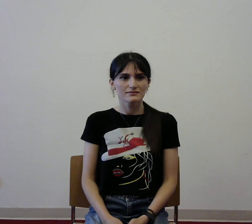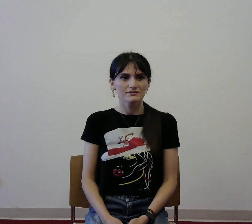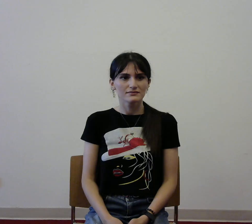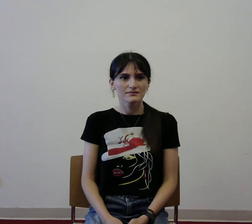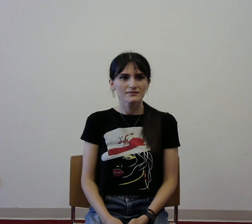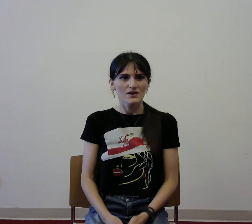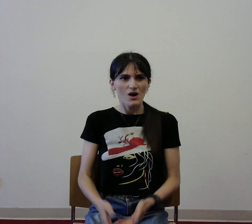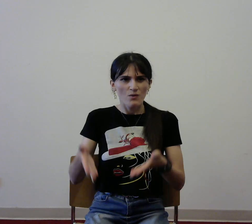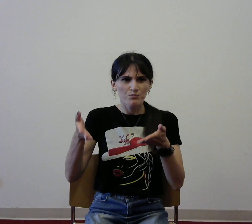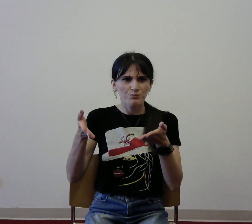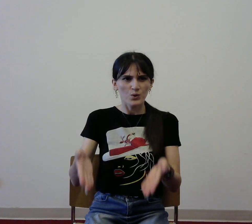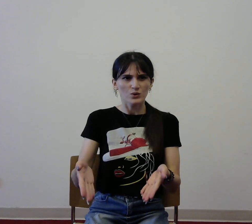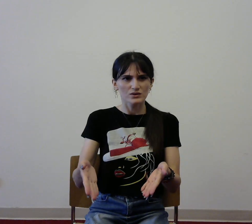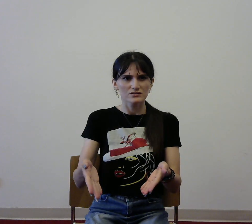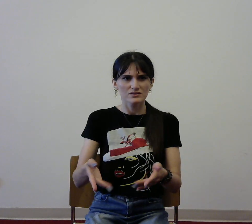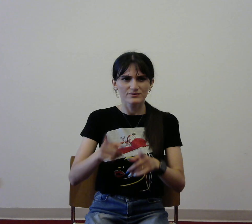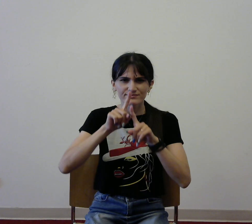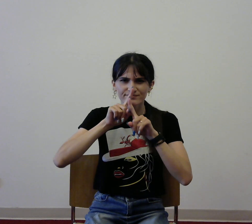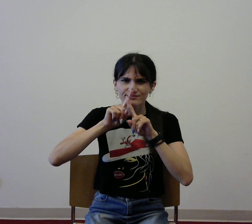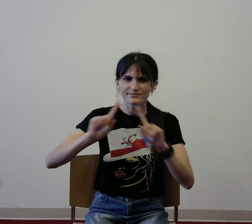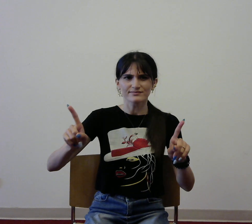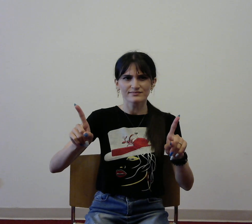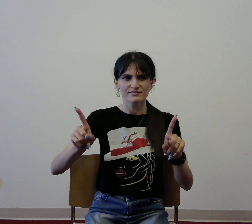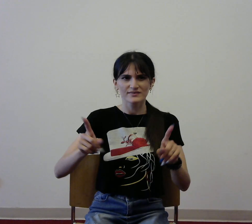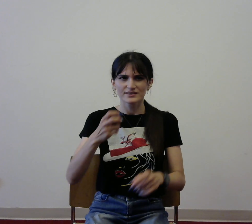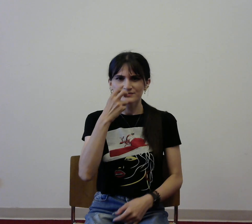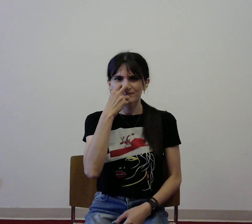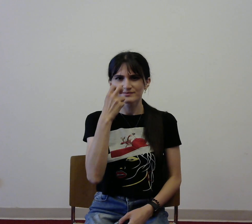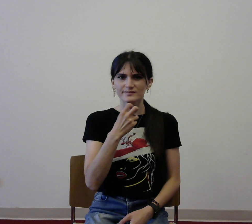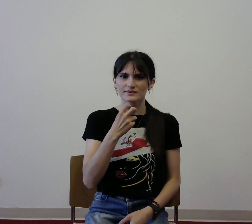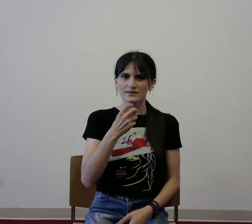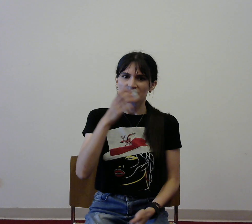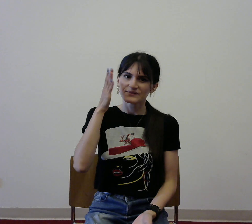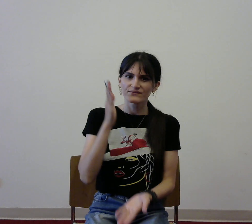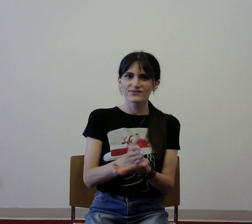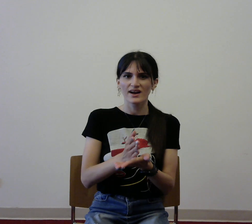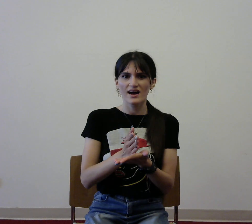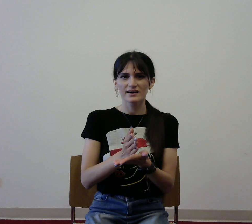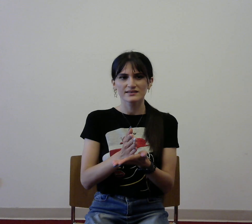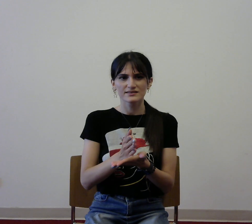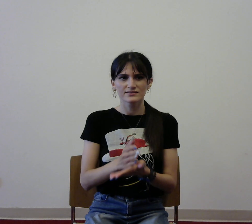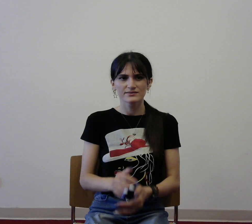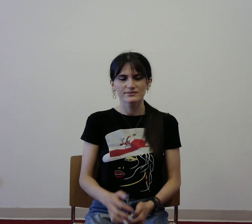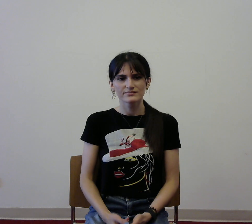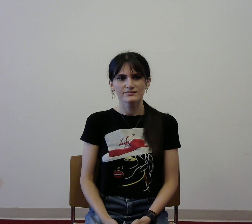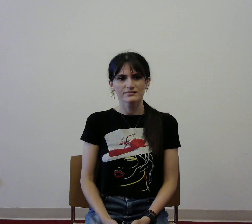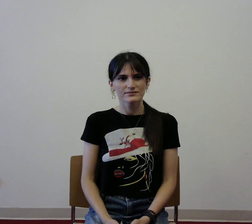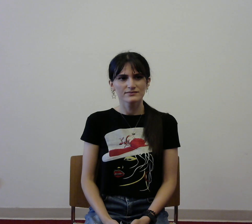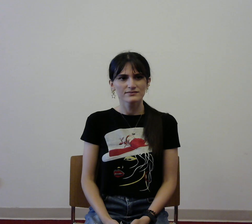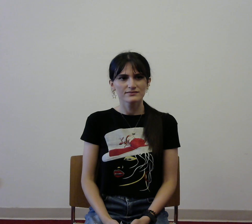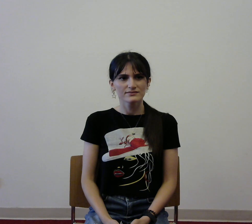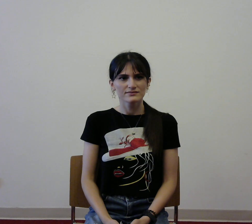Burda qəribə qoxu var